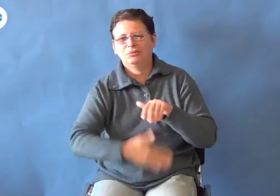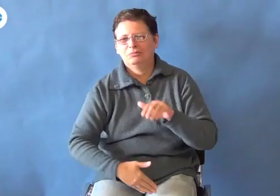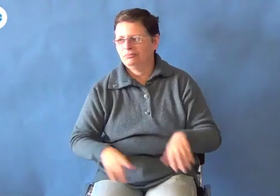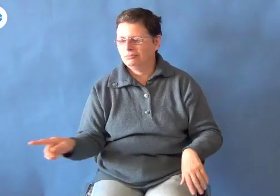Koniec.